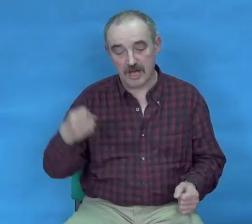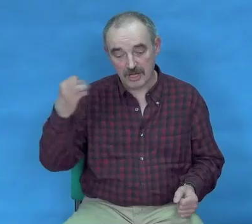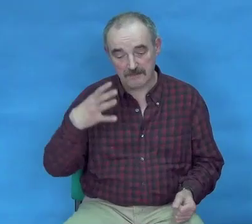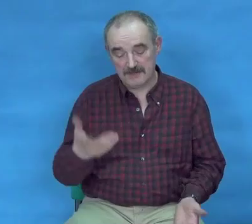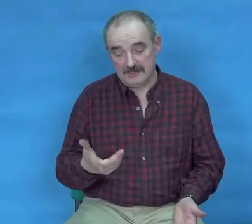Prysznic.